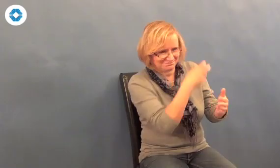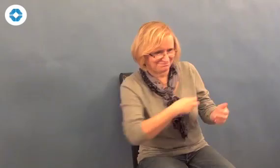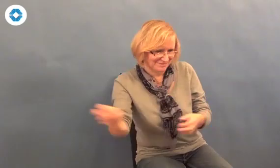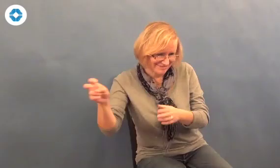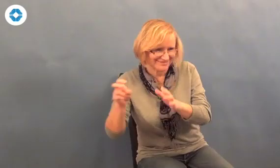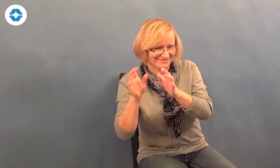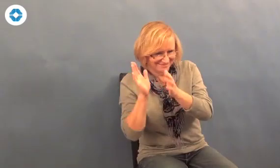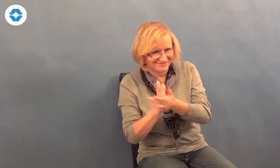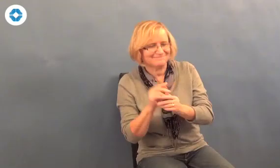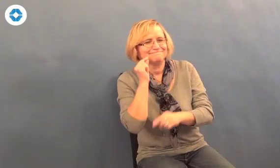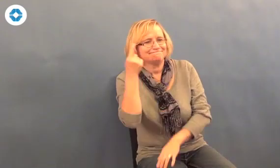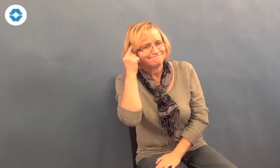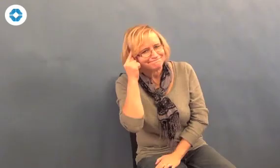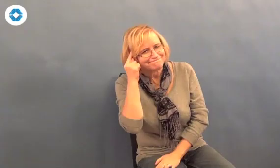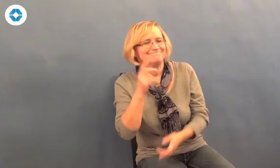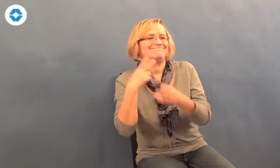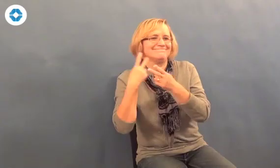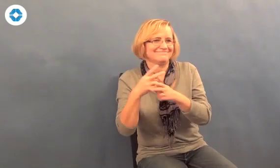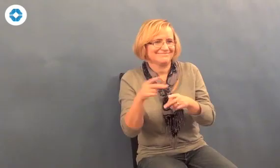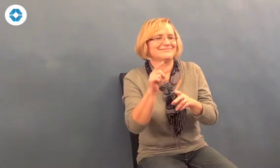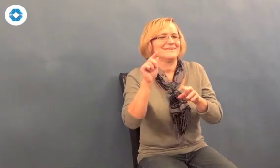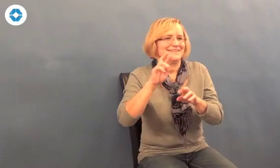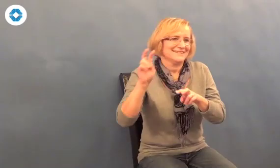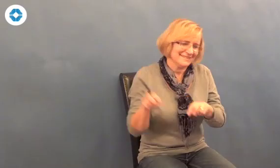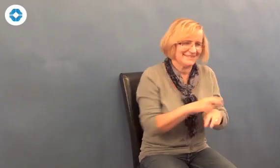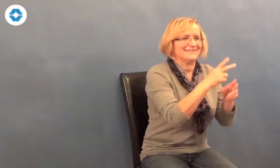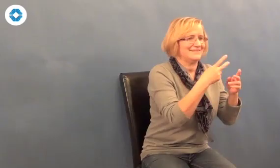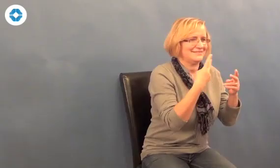Kot zaczął myśleć i chciał znów iść po kaczkę na górę, chyba.